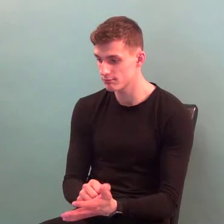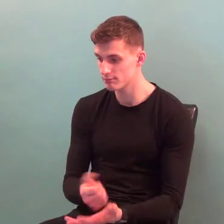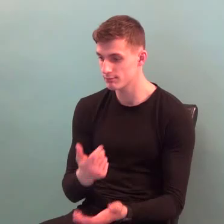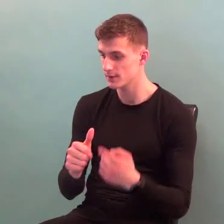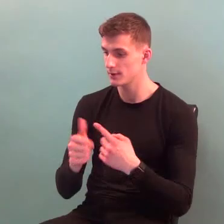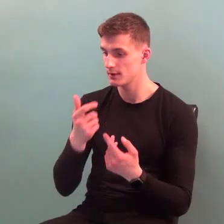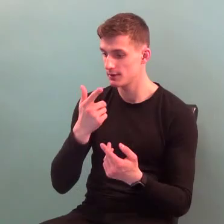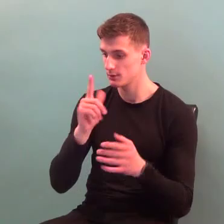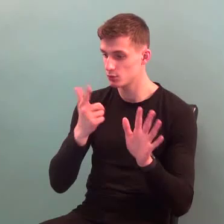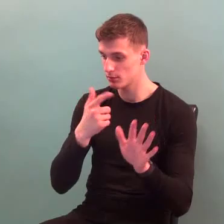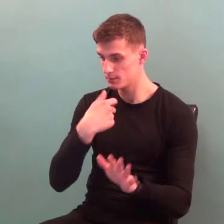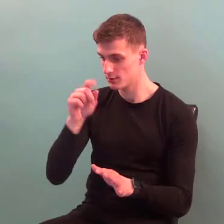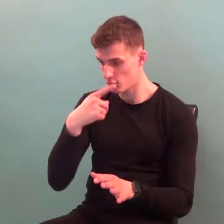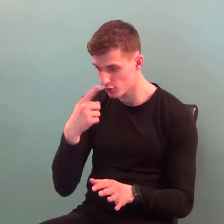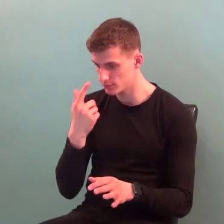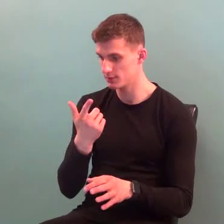W pierwszą - siódmego wyjeżdżam do Olsztyna.